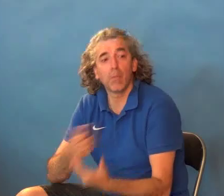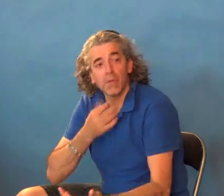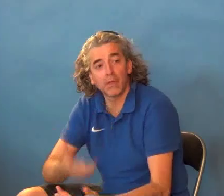Nie pasuje.